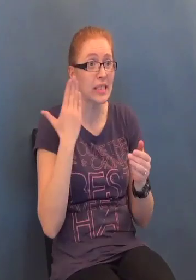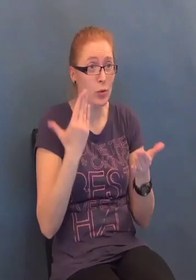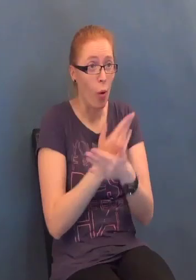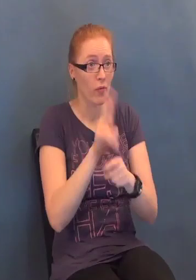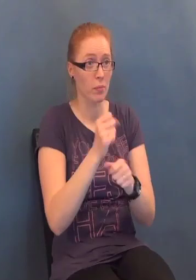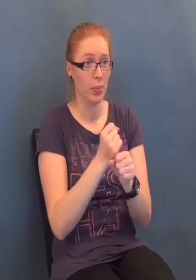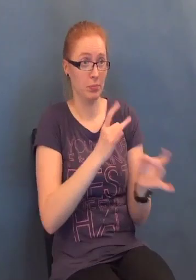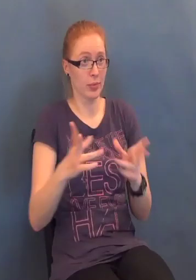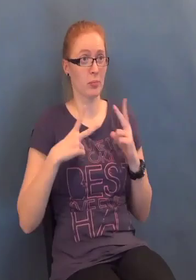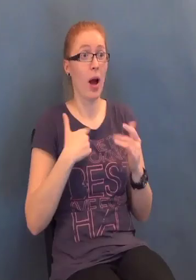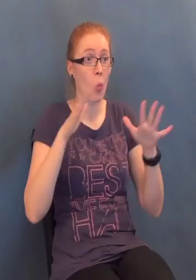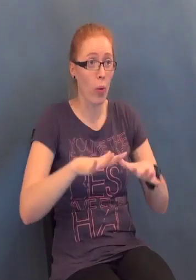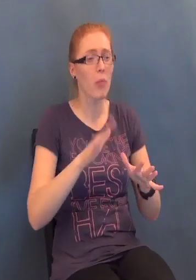Niedawno dostałam się do nowej pracy i od razu urlop?